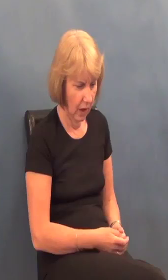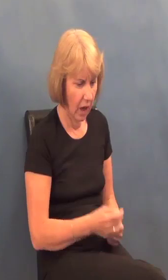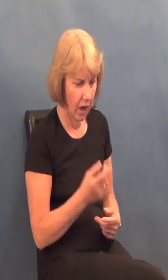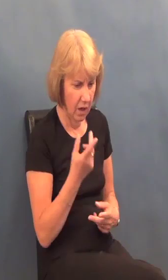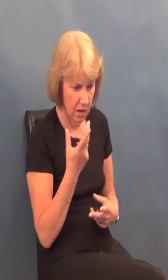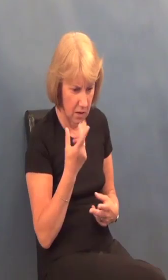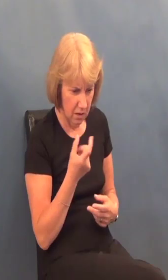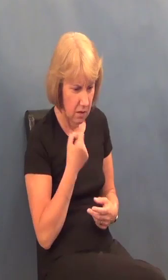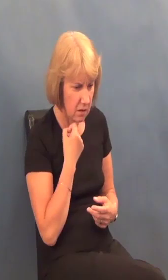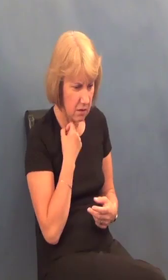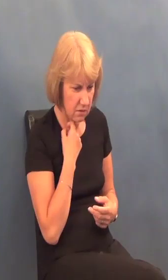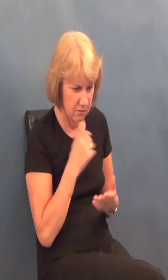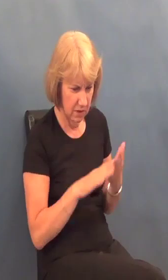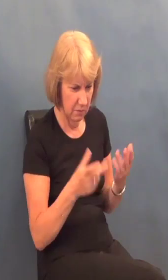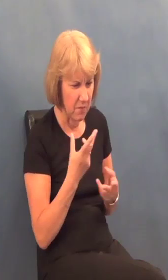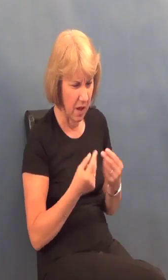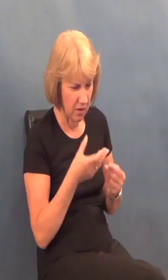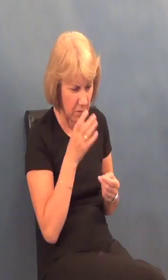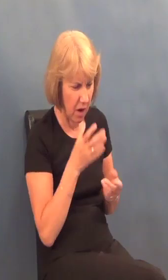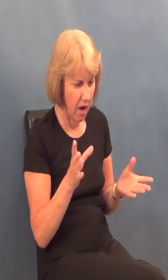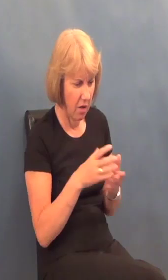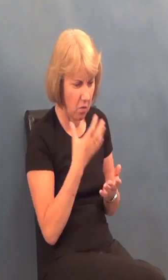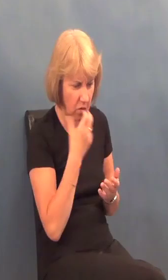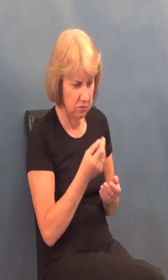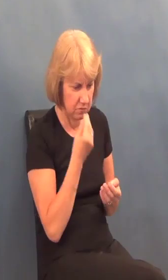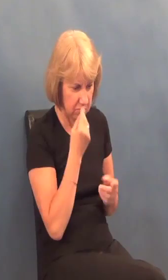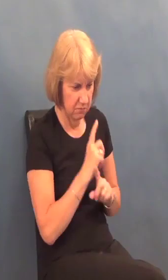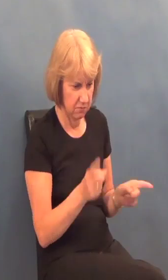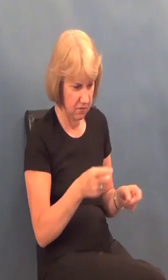Alkohol. Picie bez alkoholu, można z mlekiem, ale nie wolno jeść gorącego jedzenia.